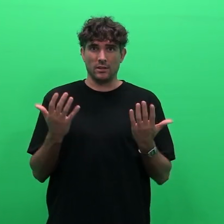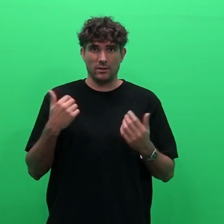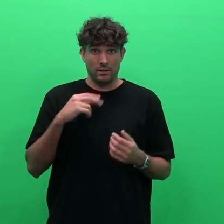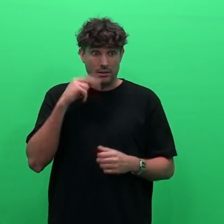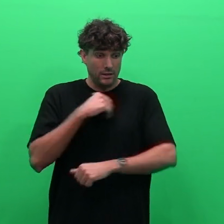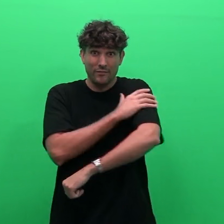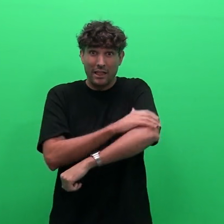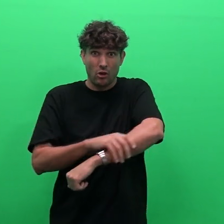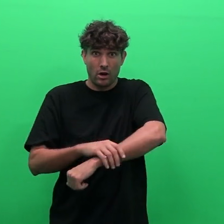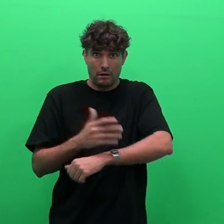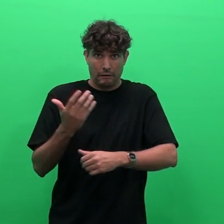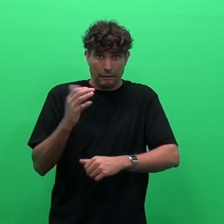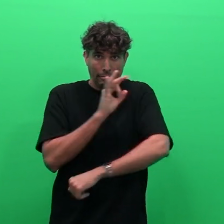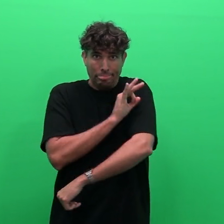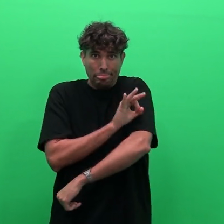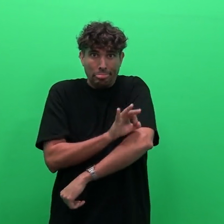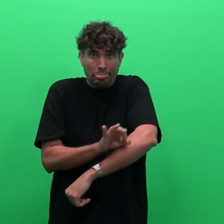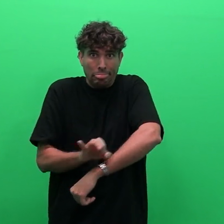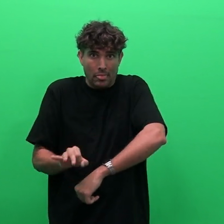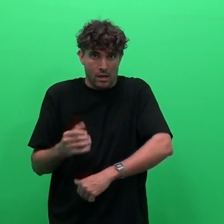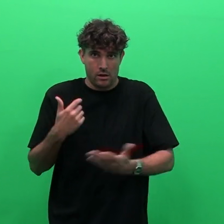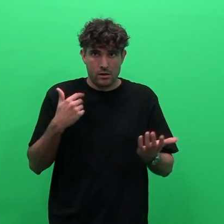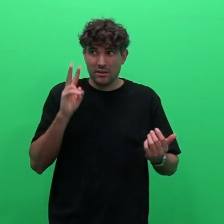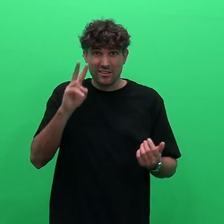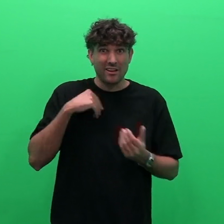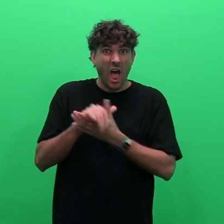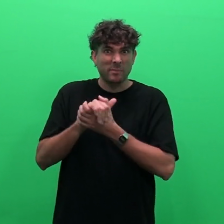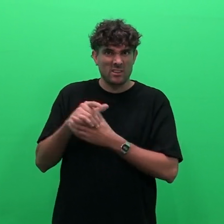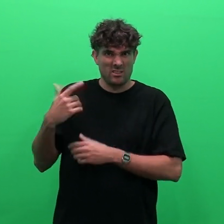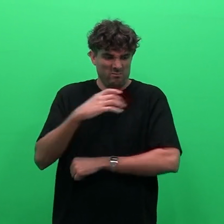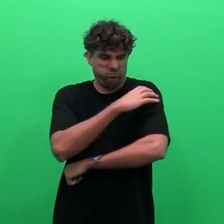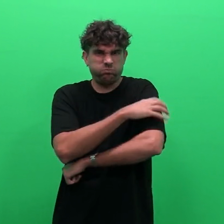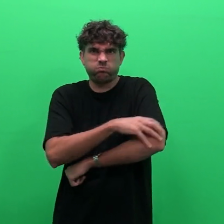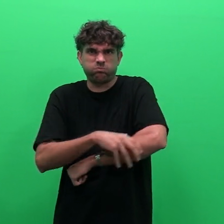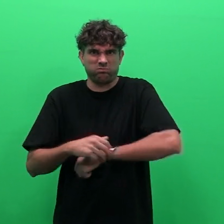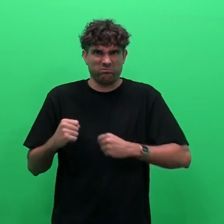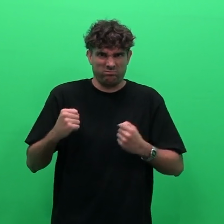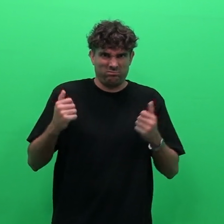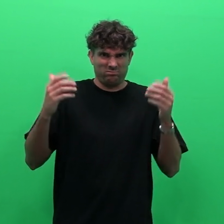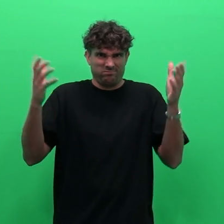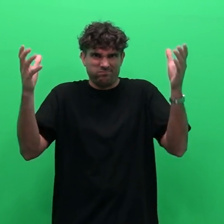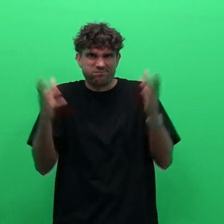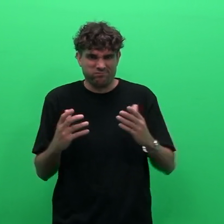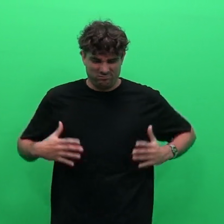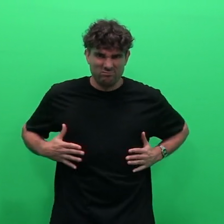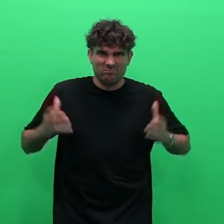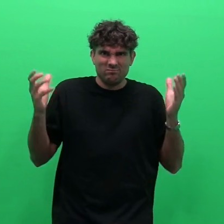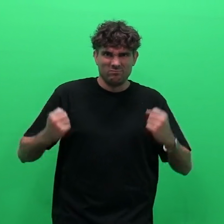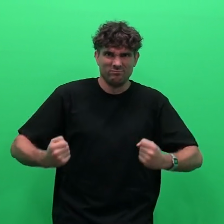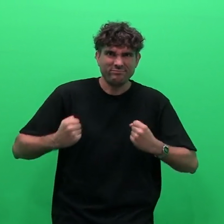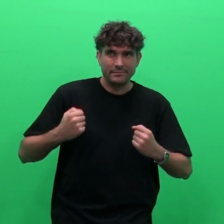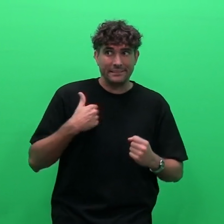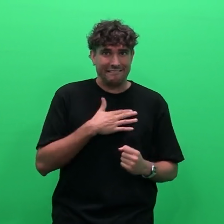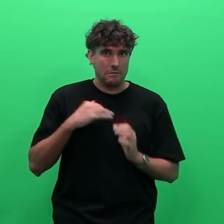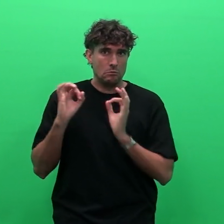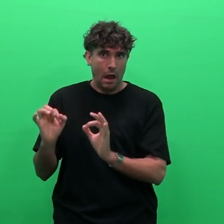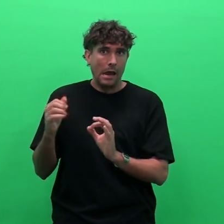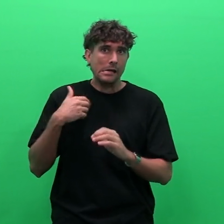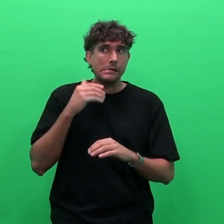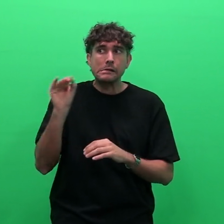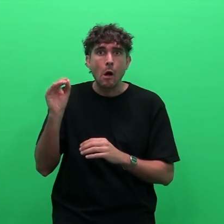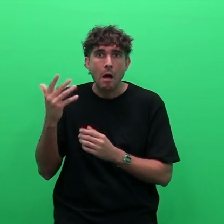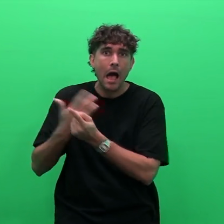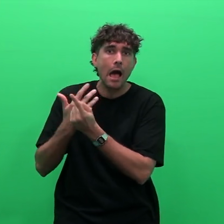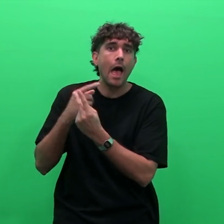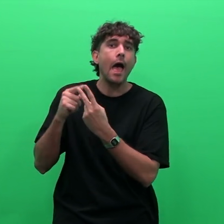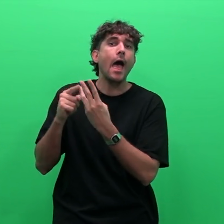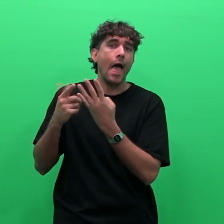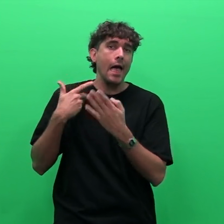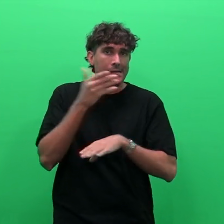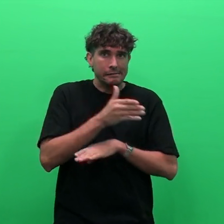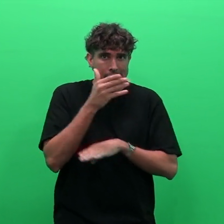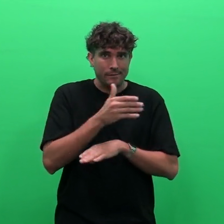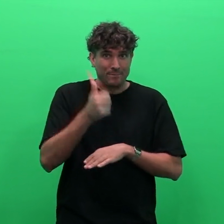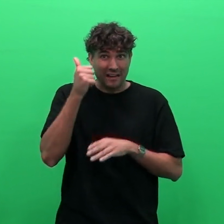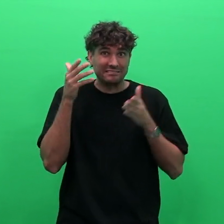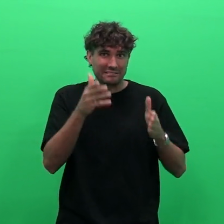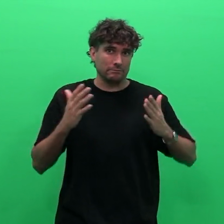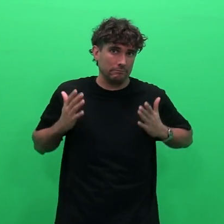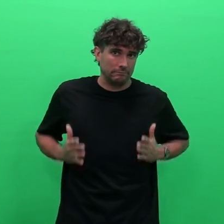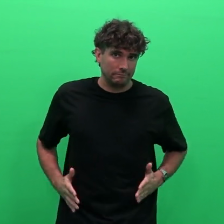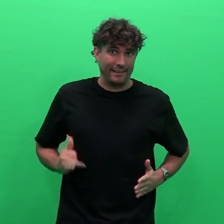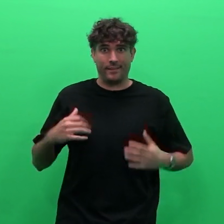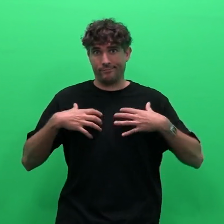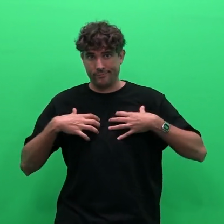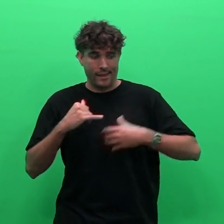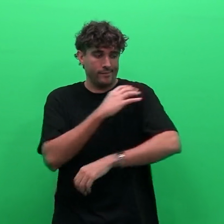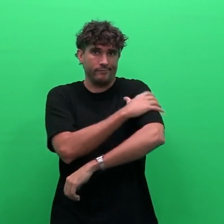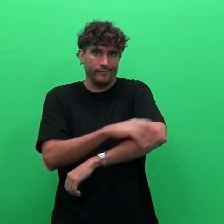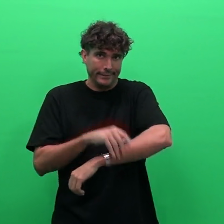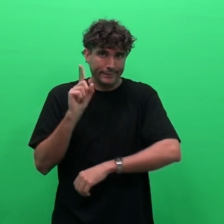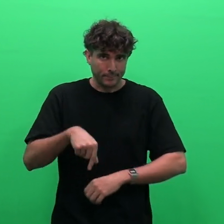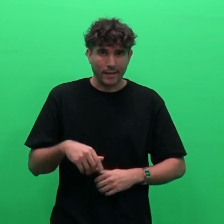És estrany, perquè veig que tinc el braç molt prim, i els meus amics tenen els braços més voluminosos i forts, i també el tors, estan forts. Com que vull estar com ells els hi vaig demanar com fer-ho i ara vaig al gimnàs per estar més fort al tors, als pectorals i als braços.